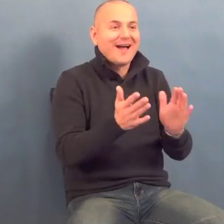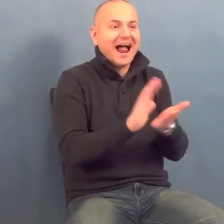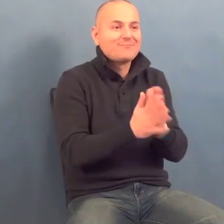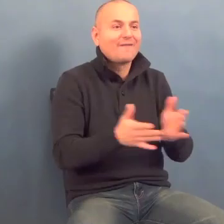Albo.